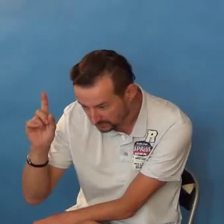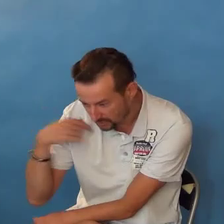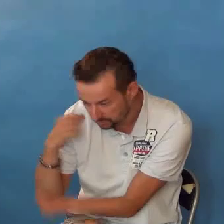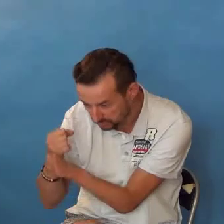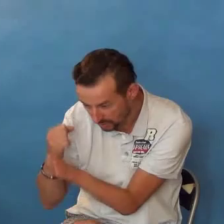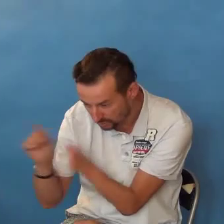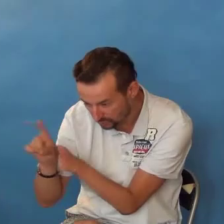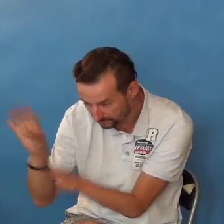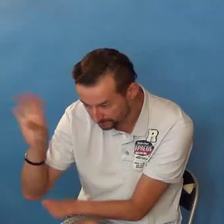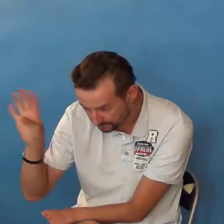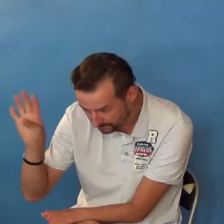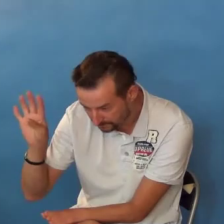Ja pracuję do czwartej.